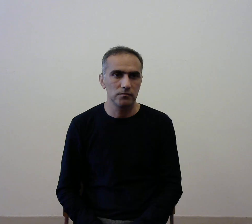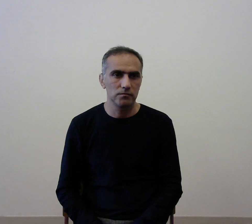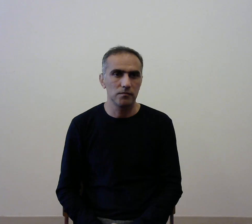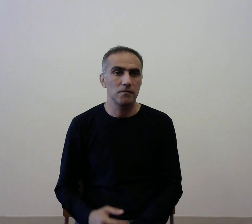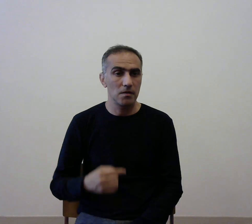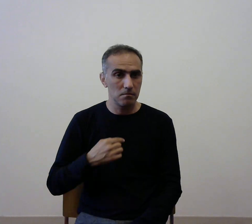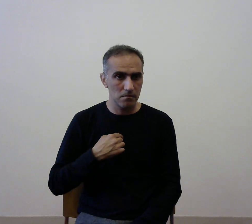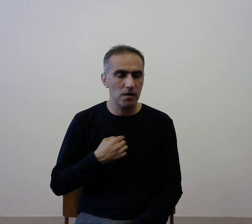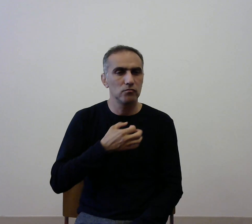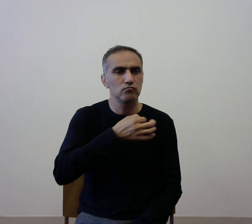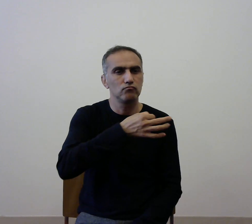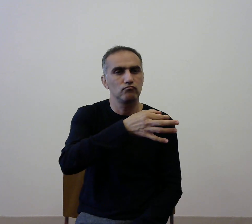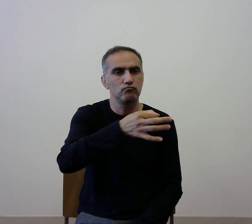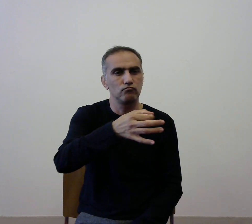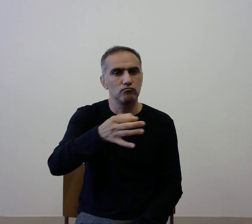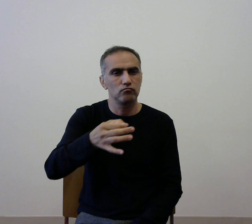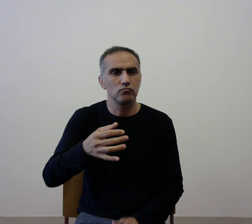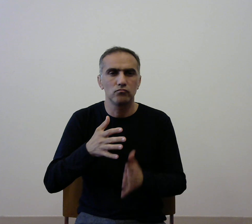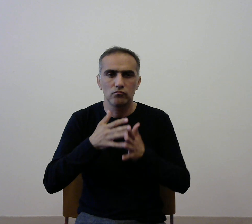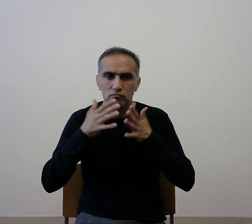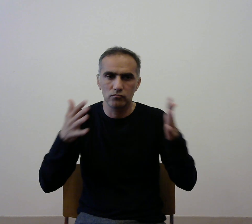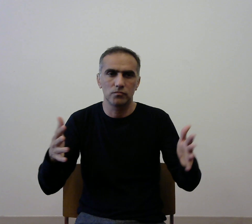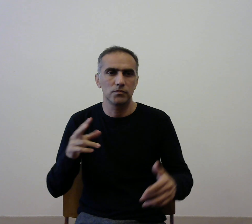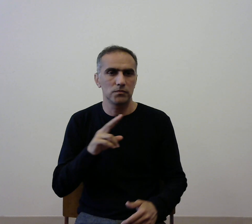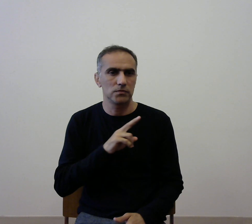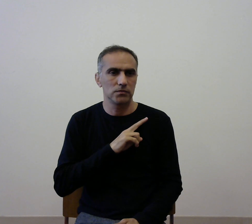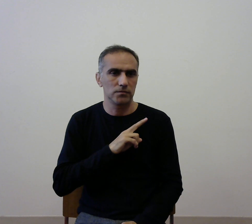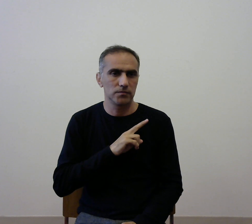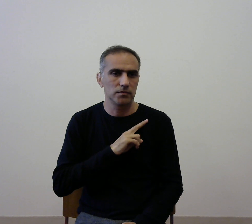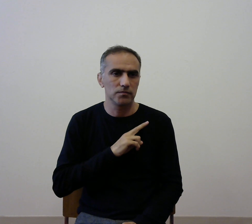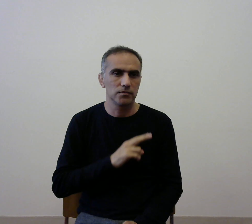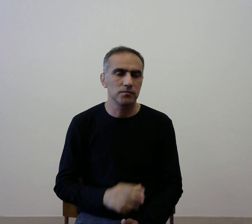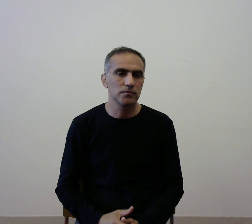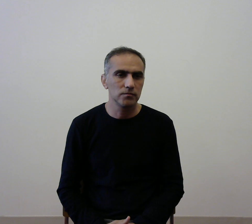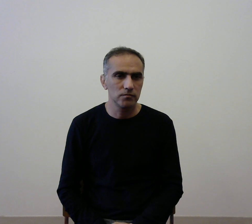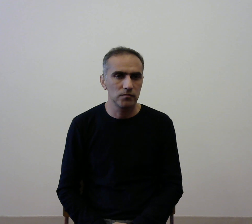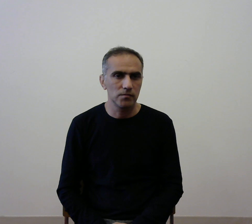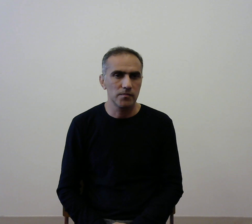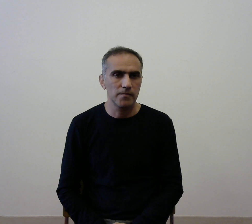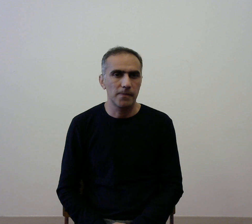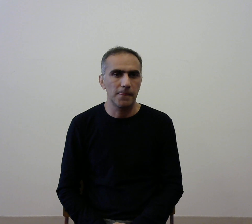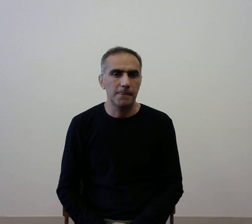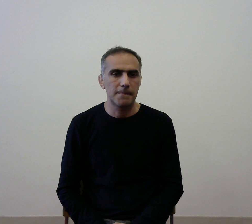Mən səyahət etməyi çox sevirəm